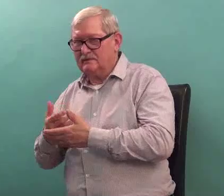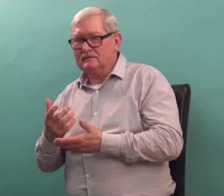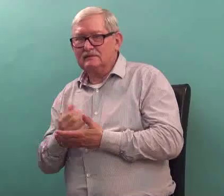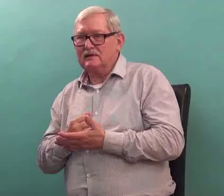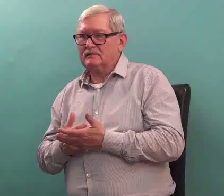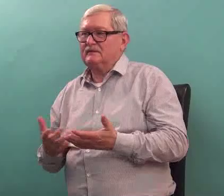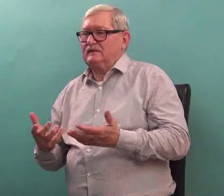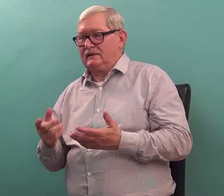Nie wie jak zarabiać.